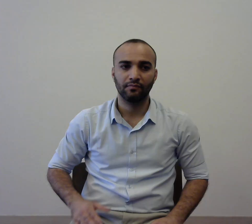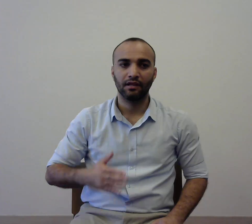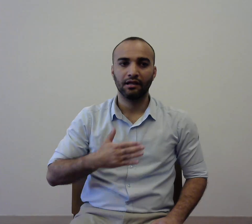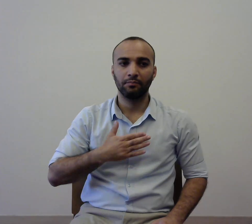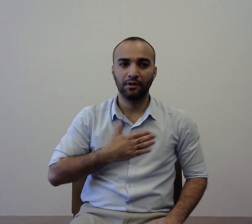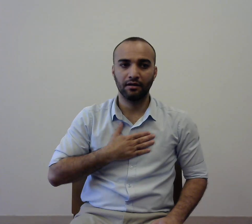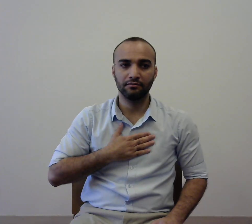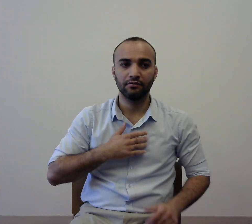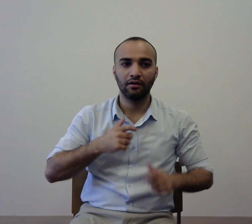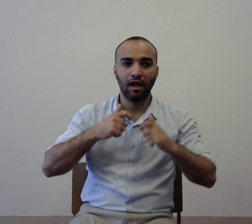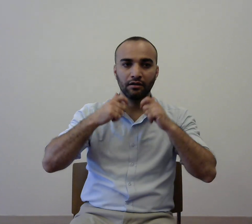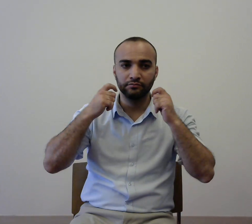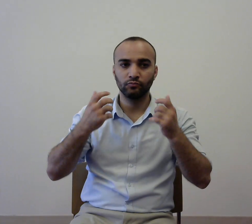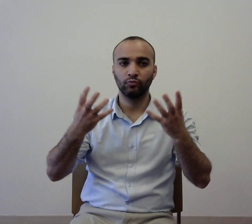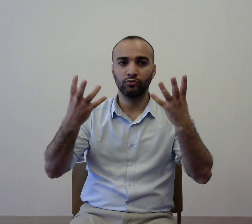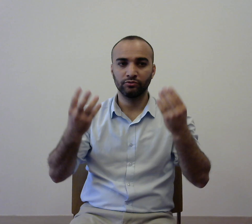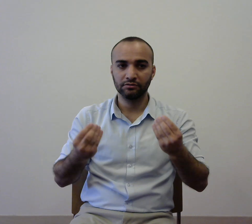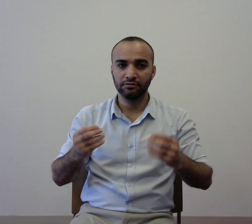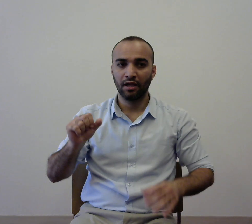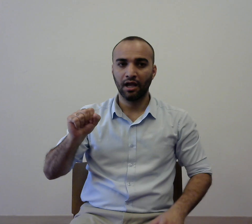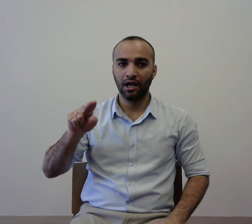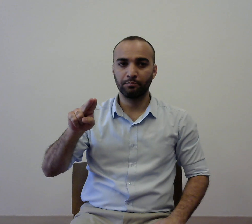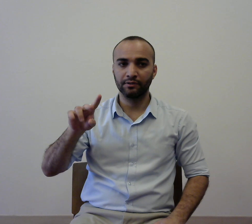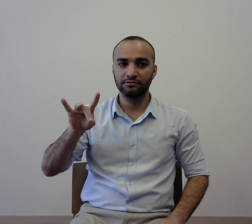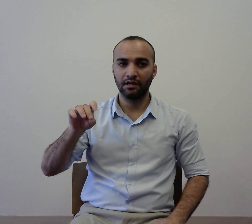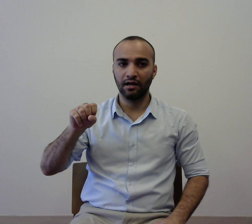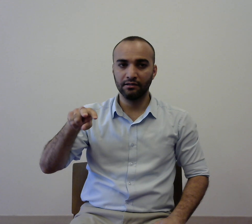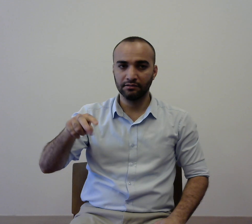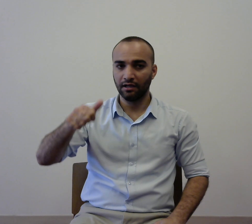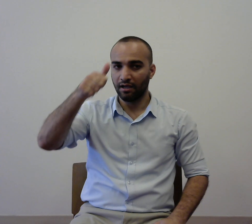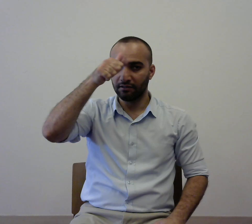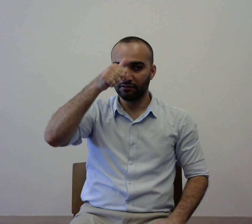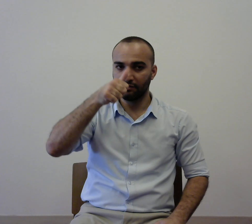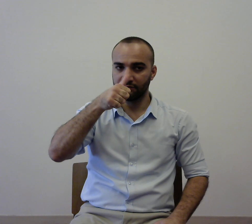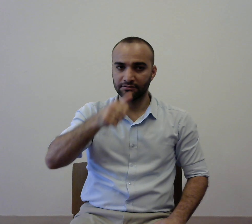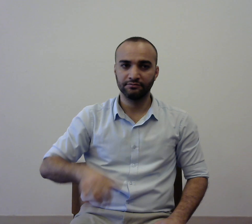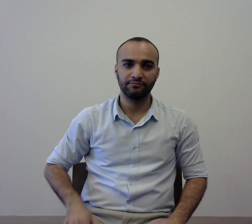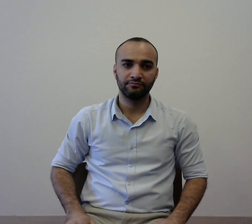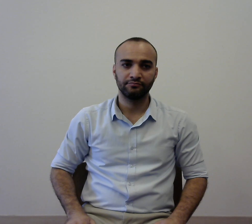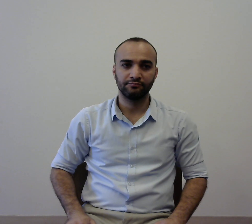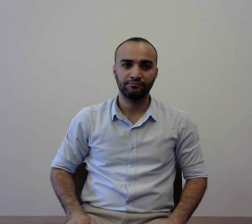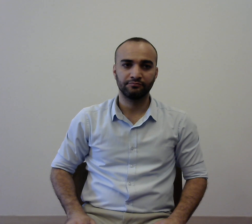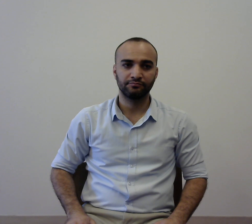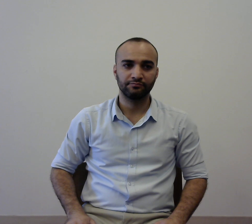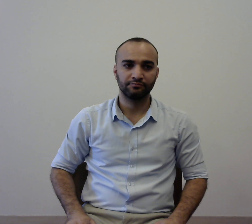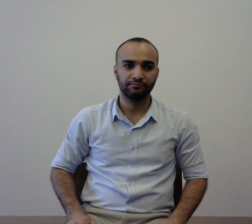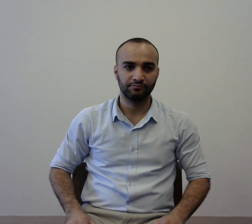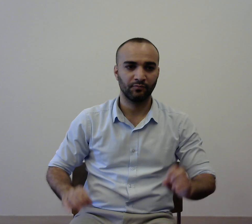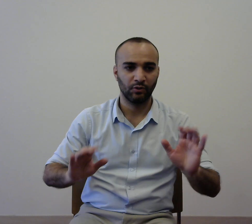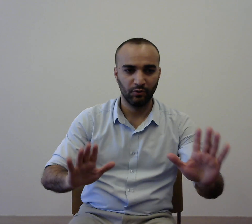Mənim ad günüm aprel ayındadır